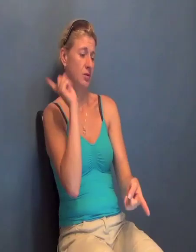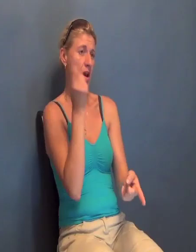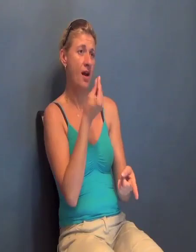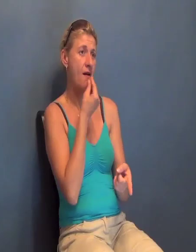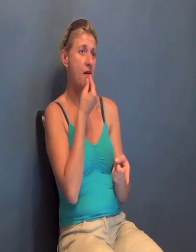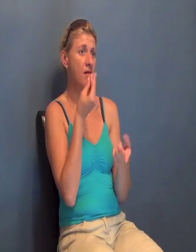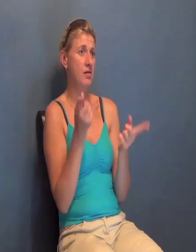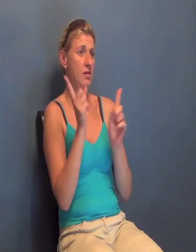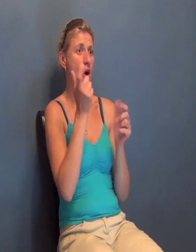Pokazuje zakaz jedzenia.